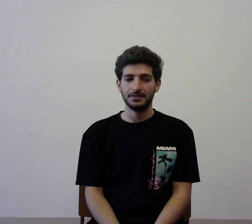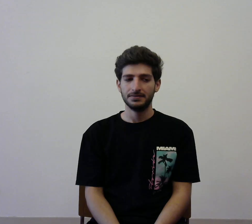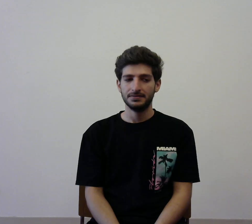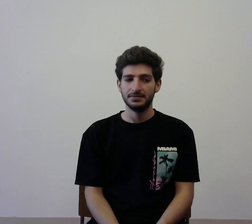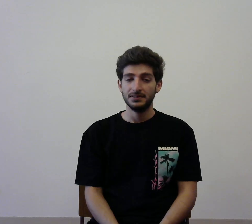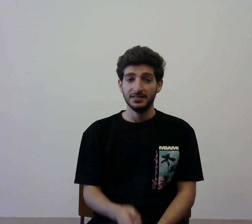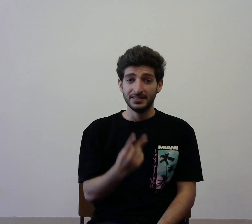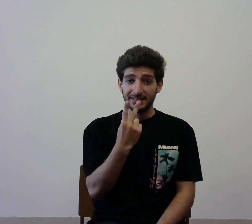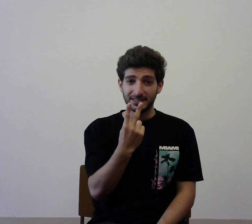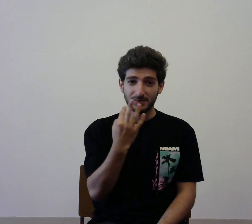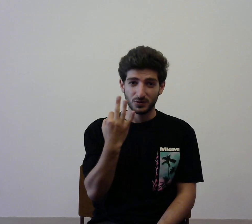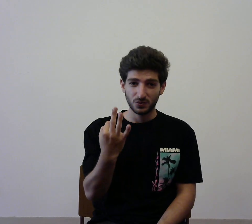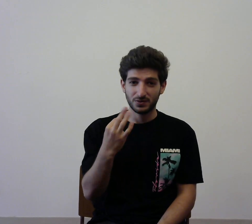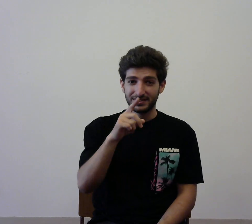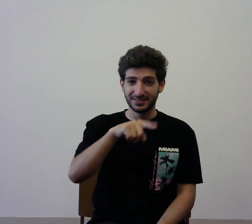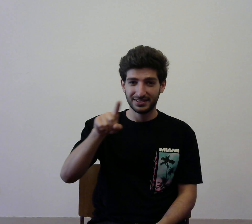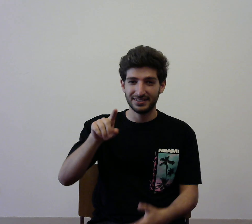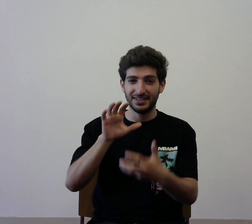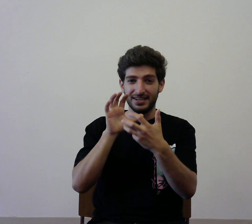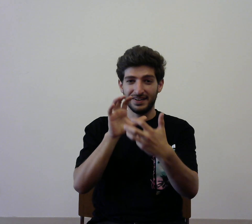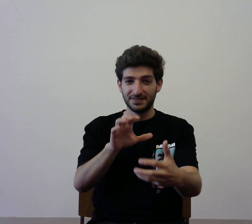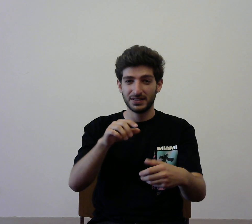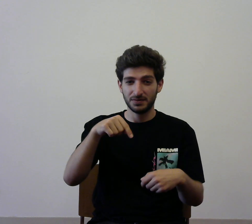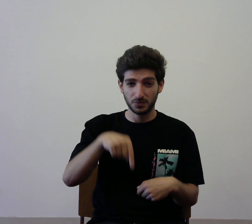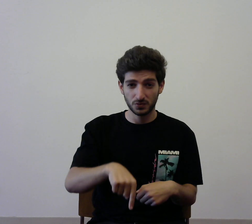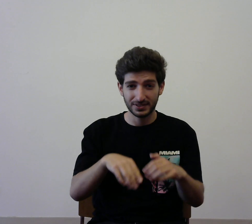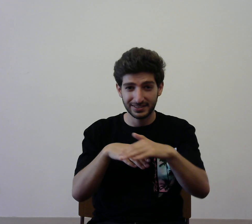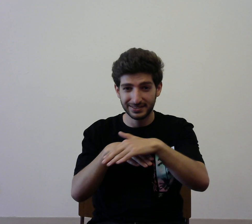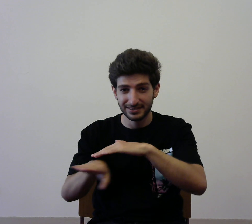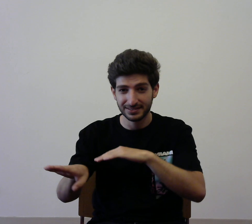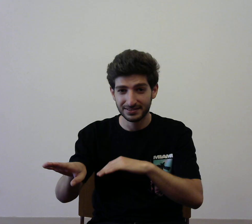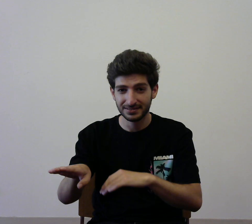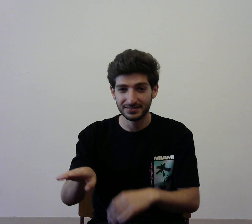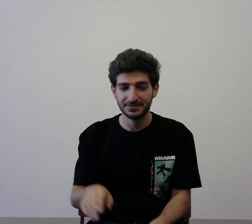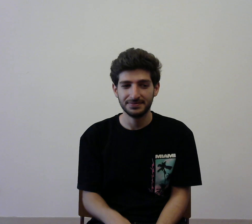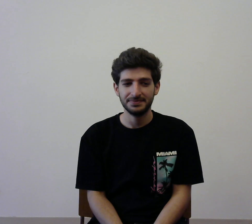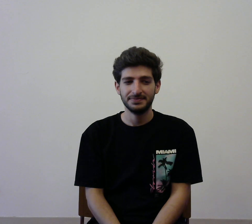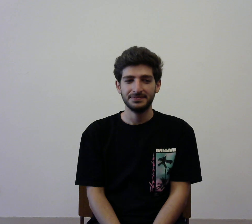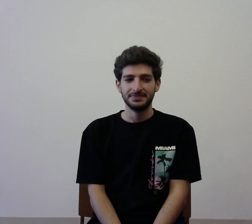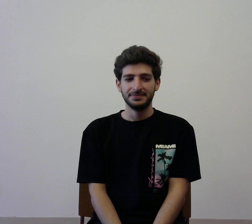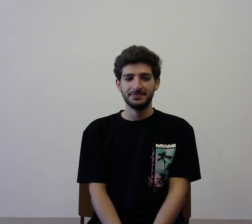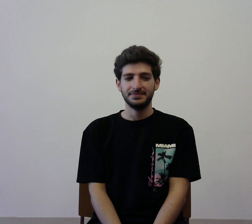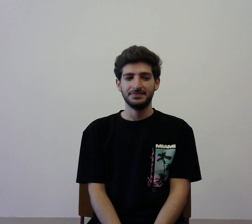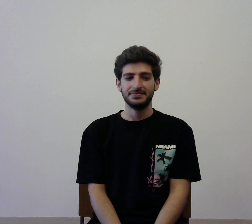23 saylı avtobus burdan keçir?